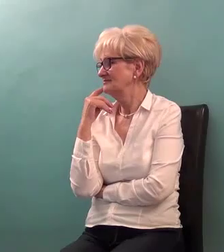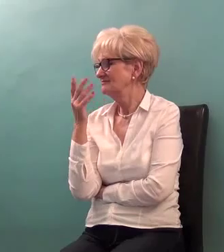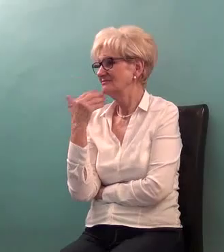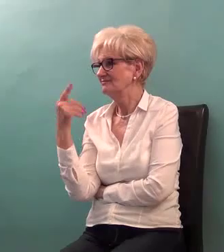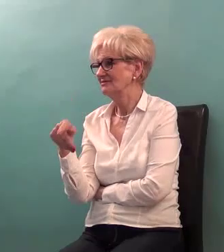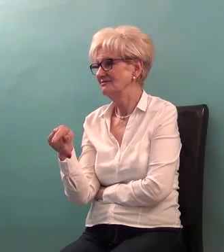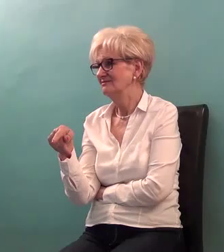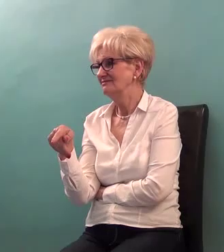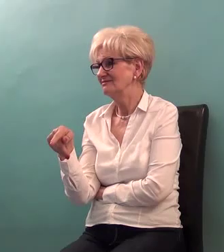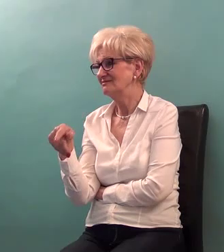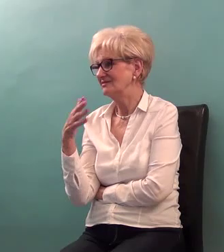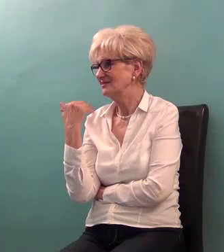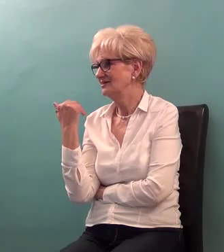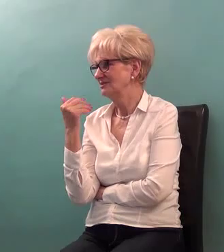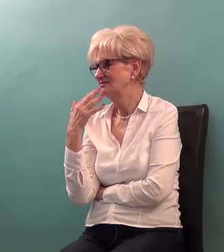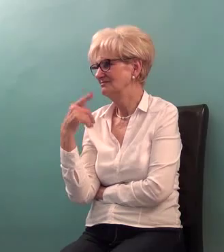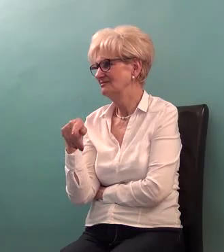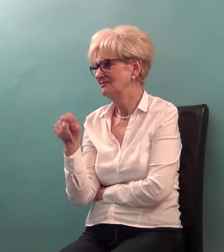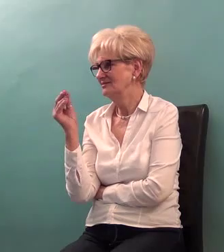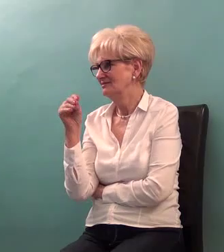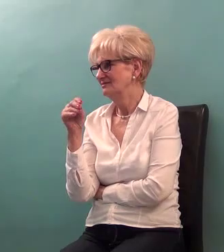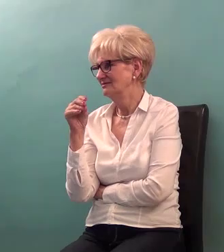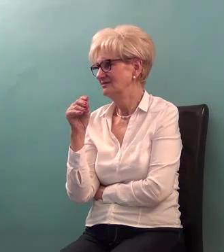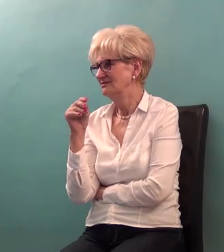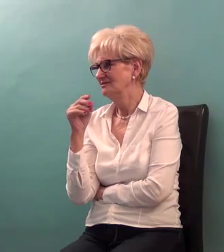Nie ma takiego znaku, on jest wymyślony.